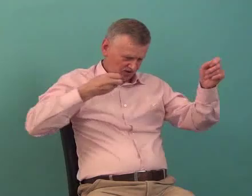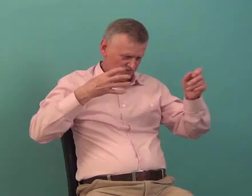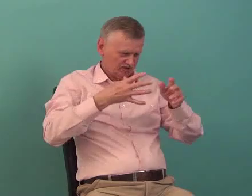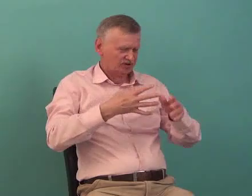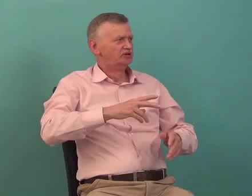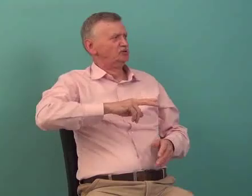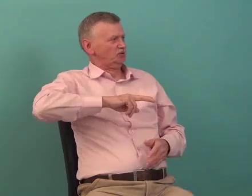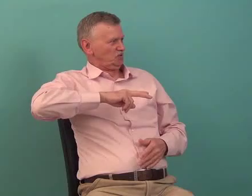Druga Myszka jest duża.